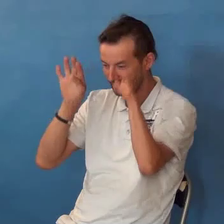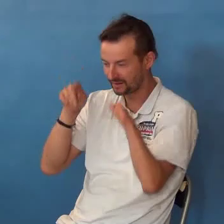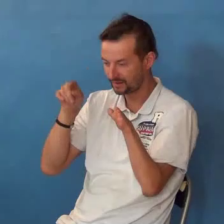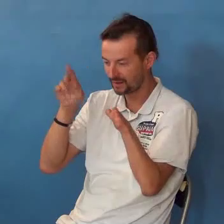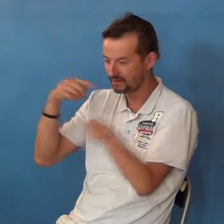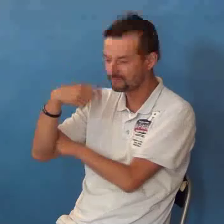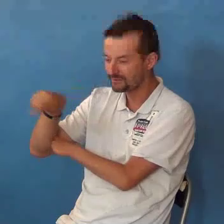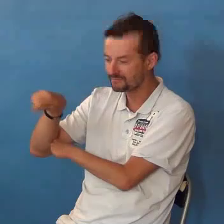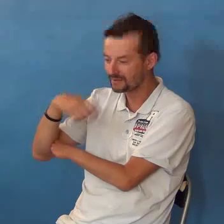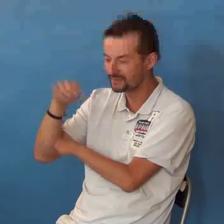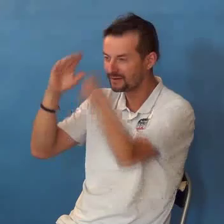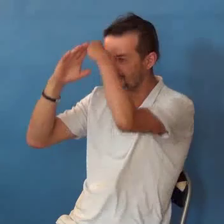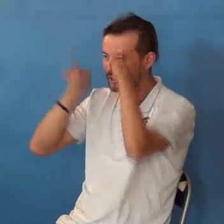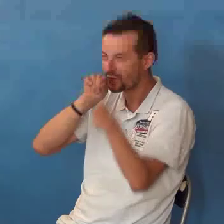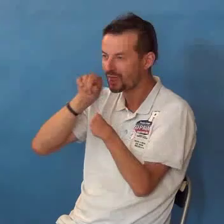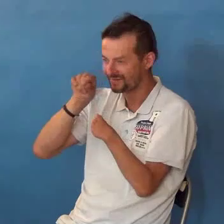A obok jest zegar z wahadłem i z ptaszkiem, w kształcie domu.